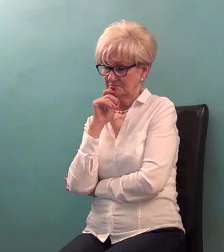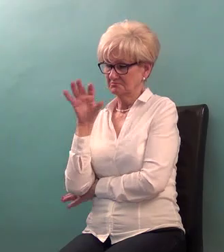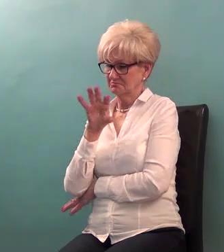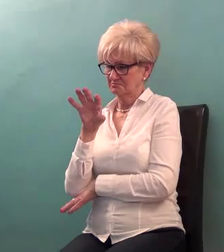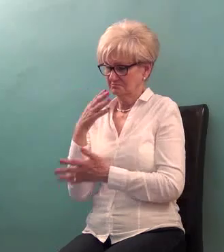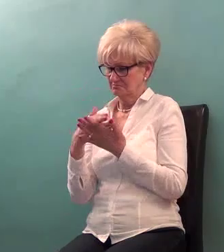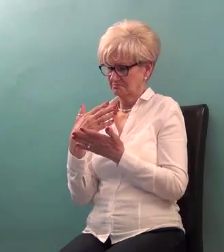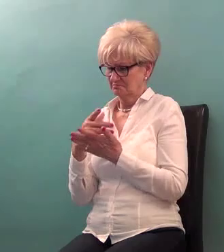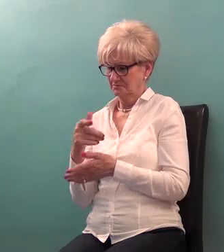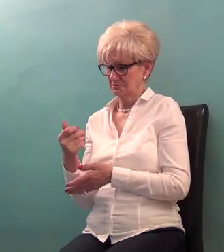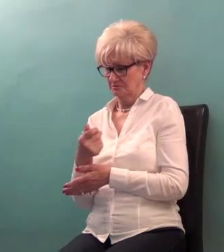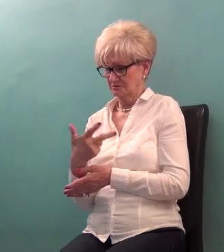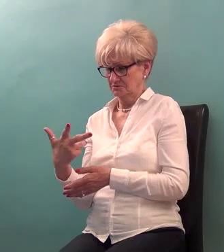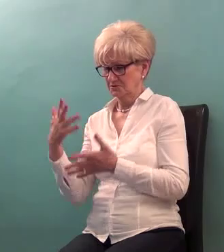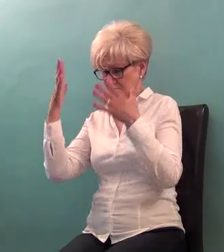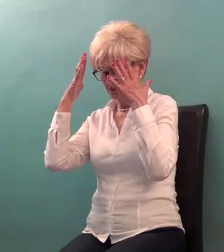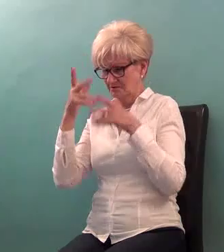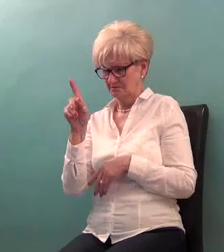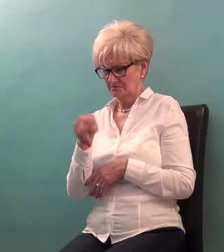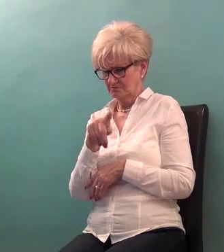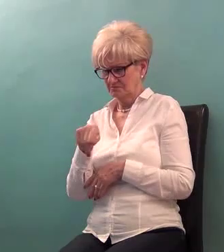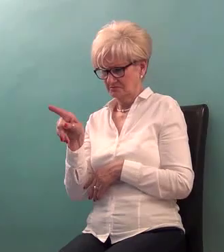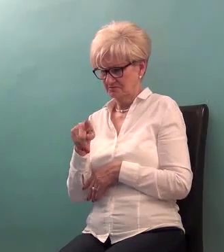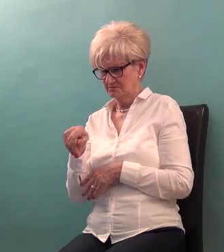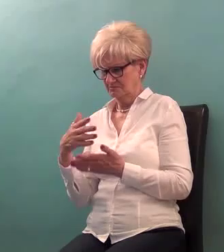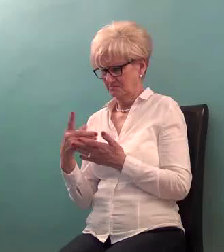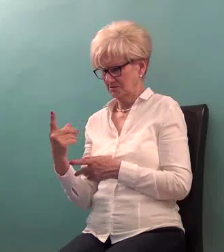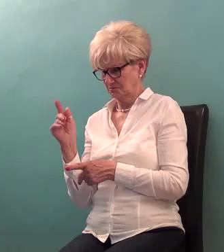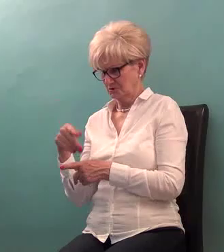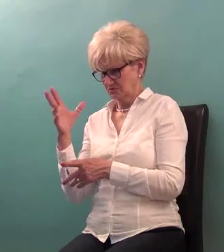Tak sobie patrzę i widzę, że w trzech obrazkach kask jest skreślony, a w jednym obrazku jest dobrze.